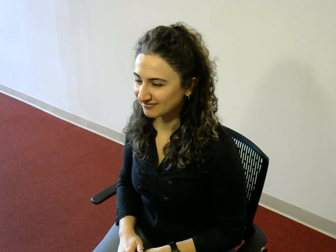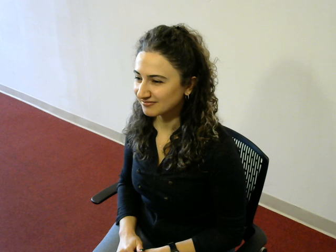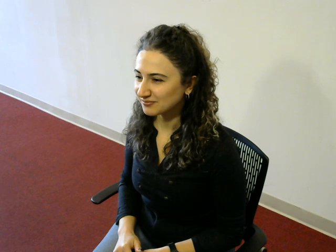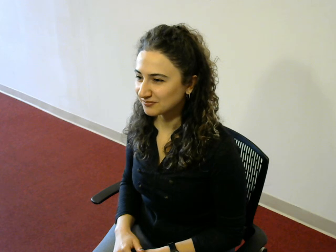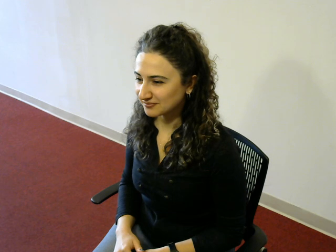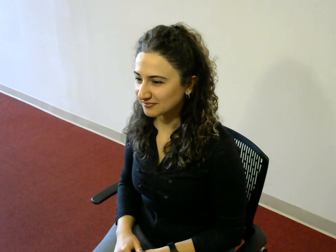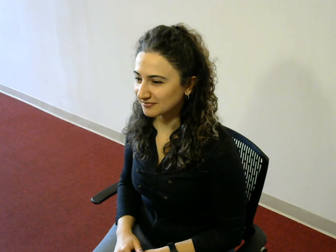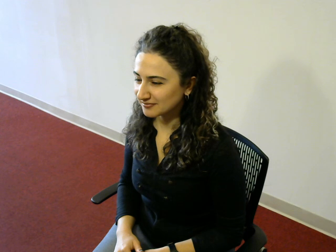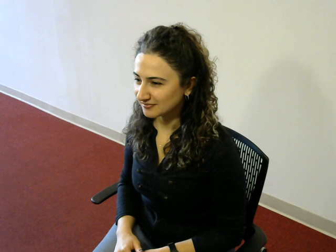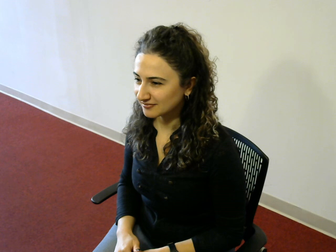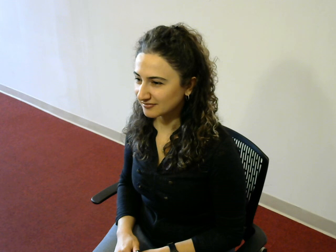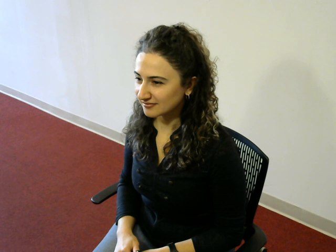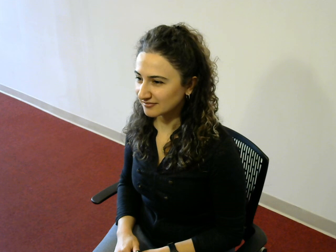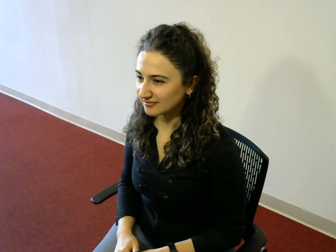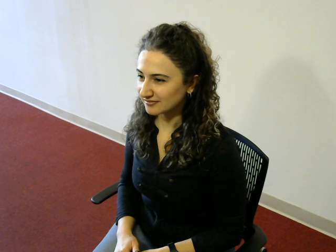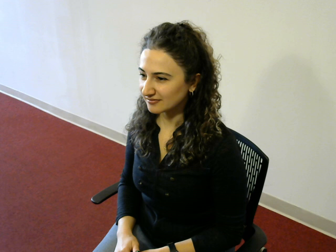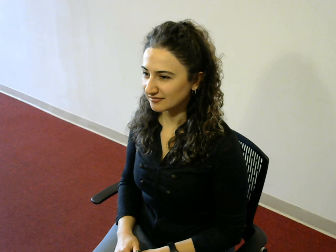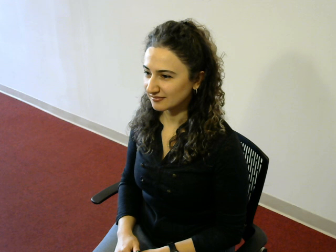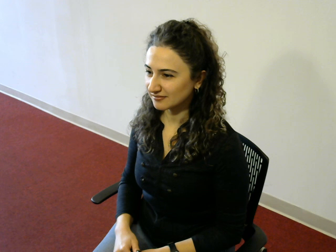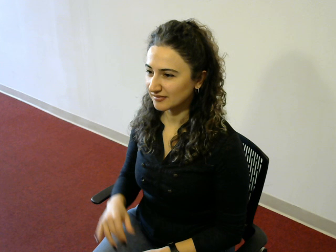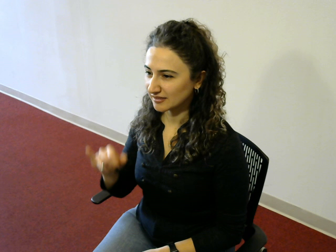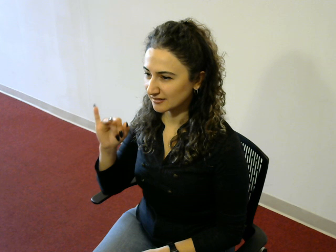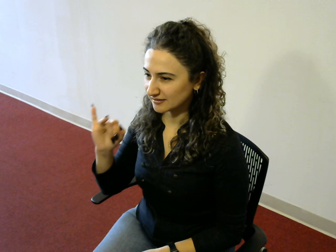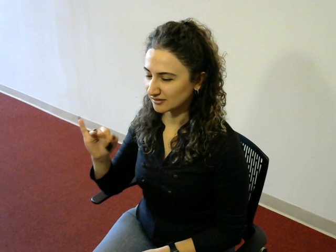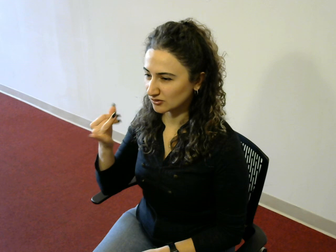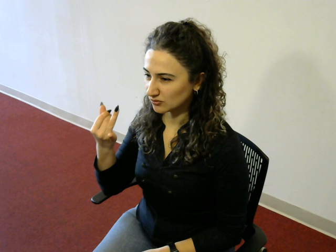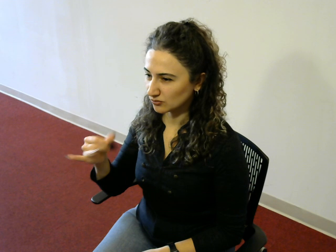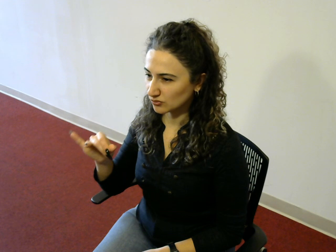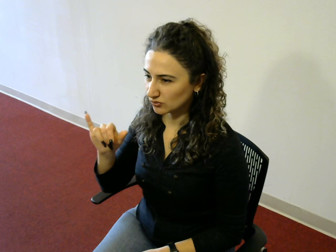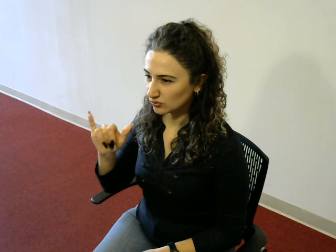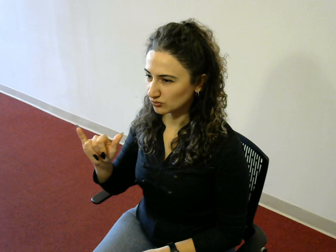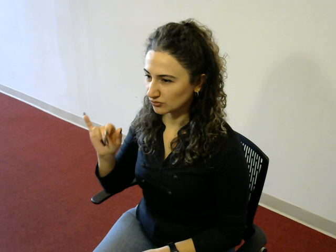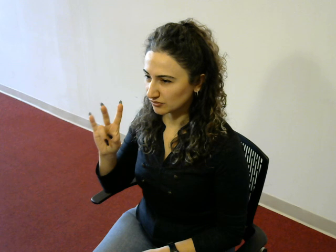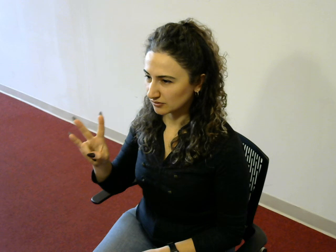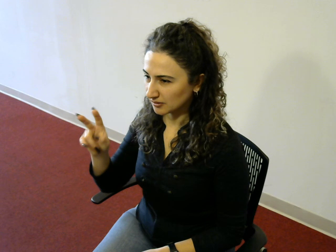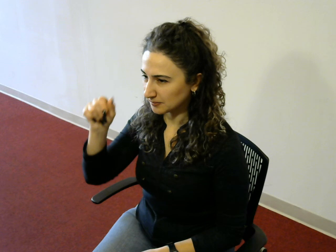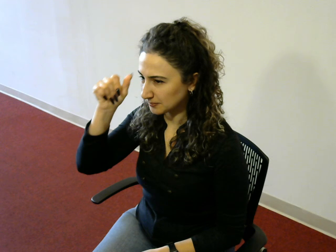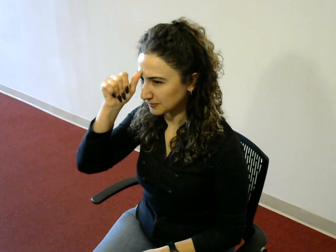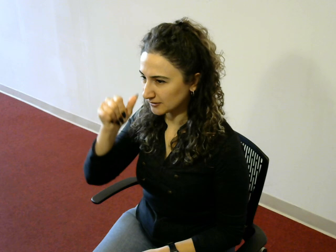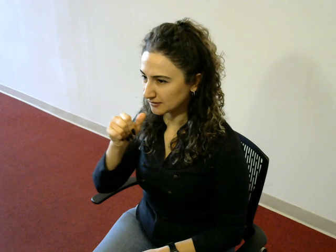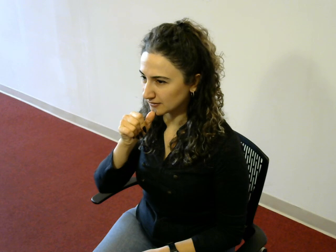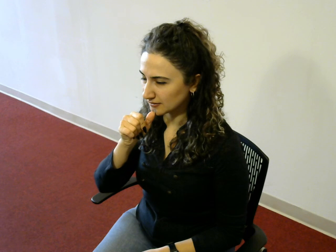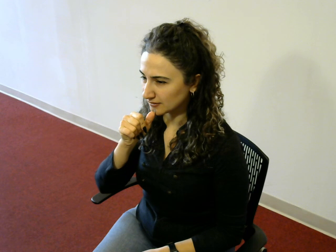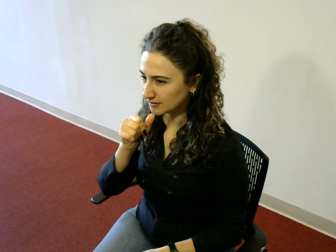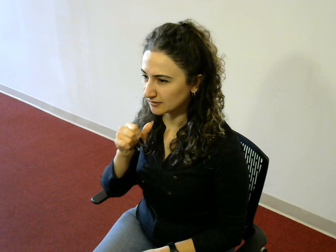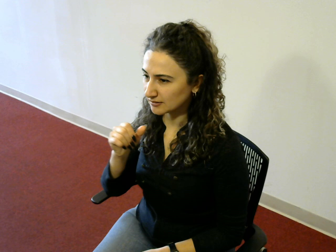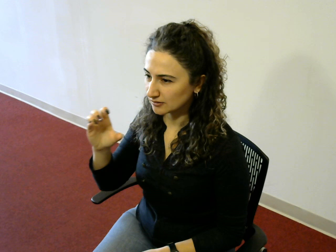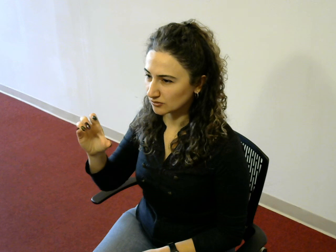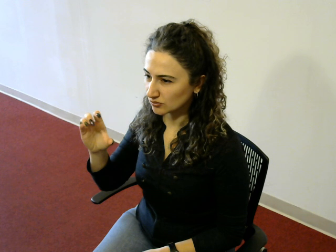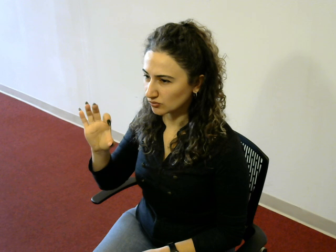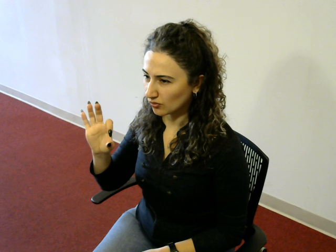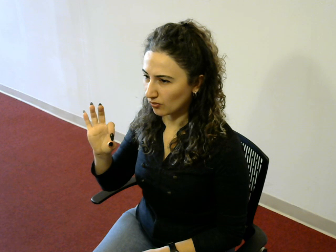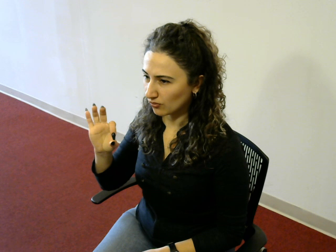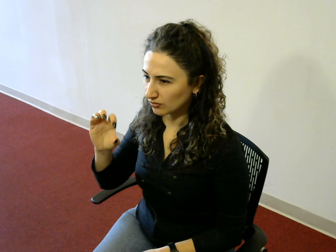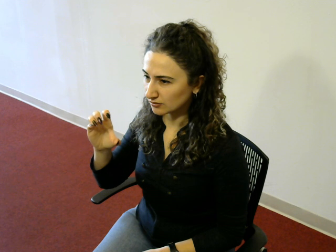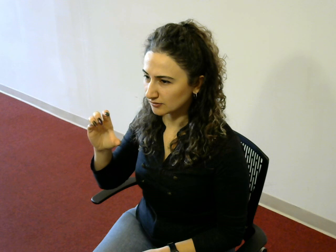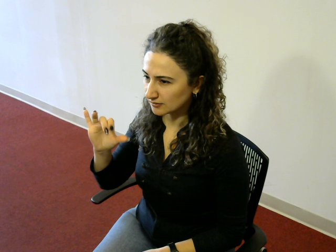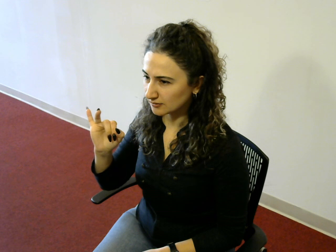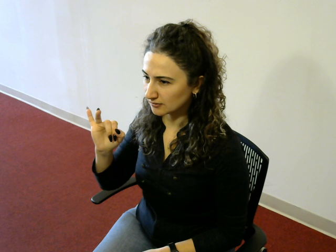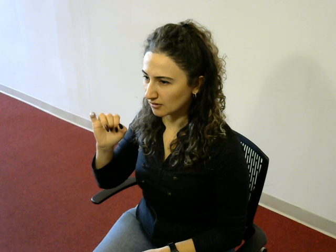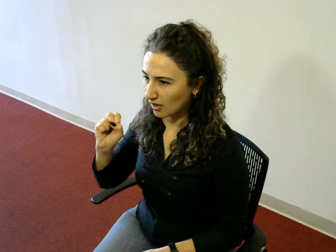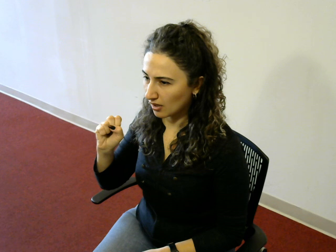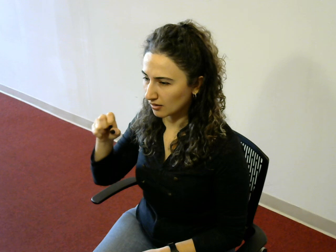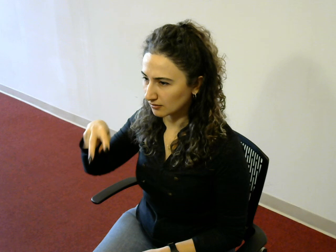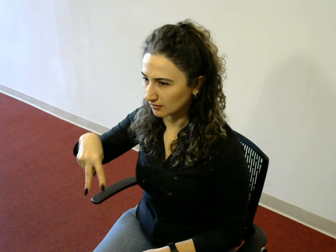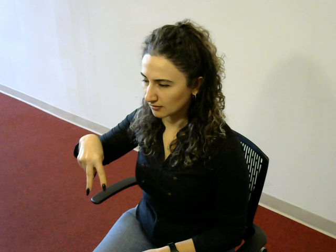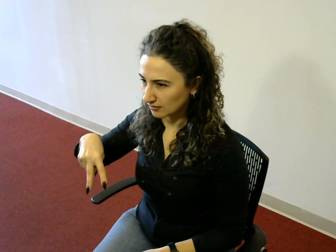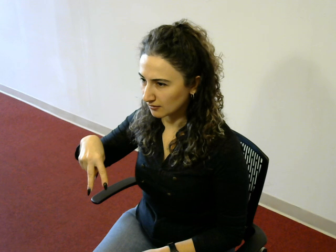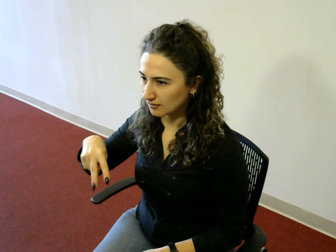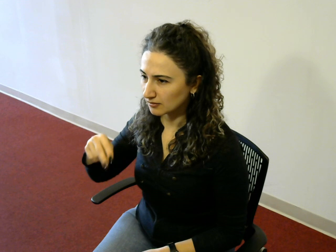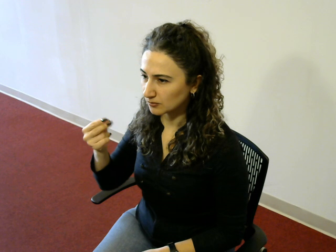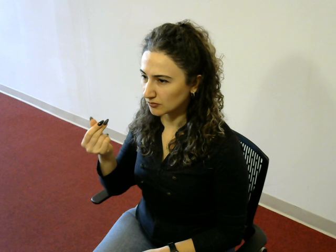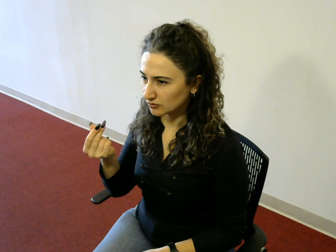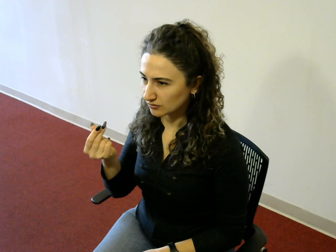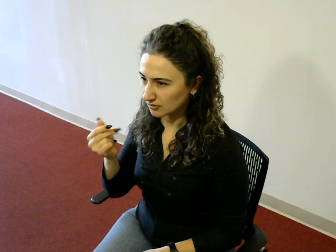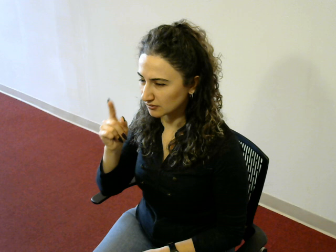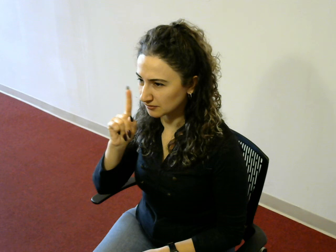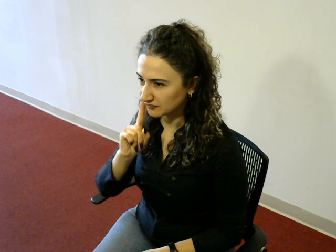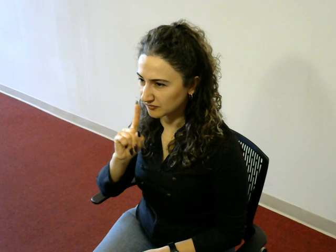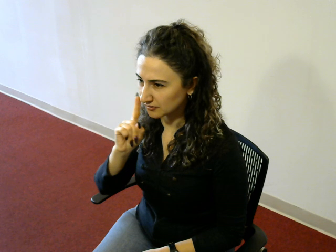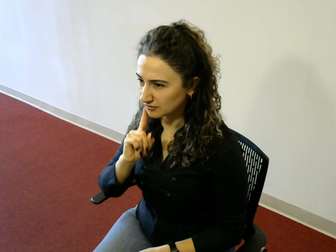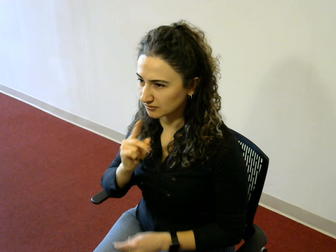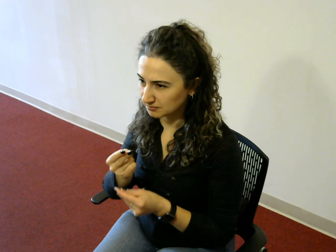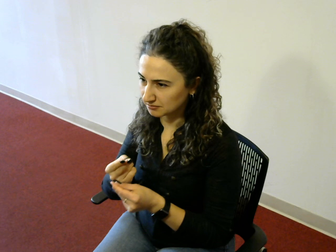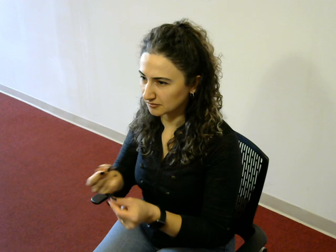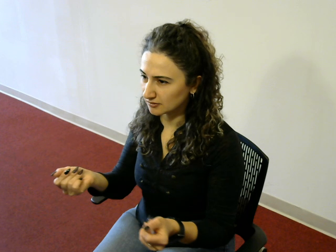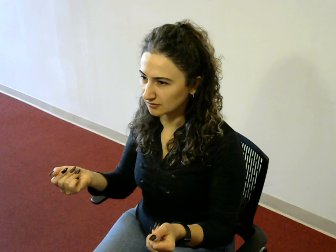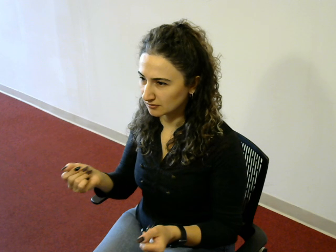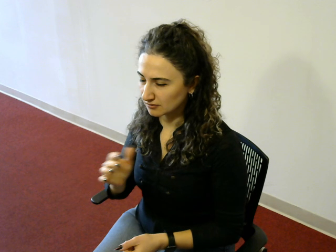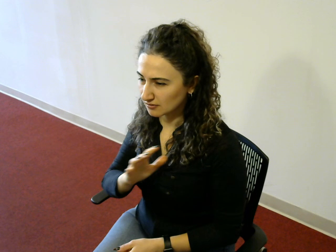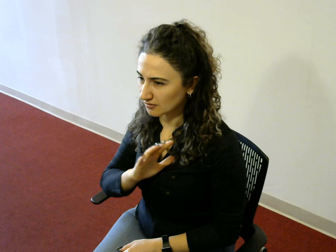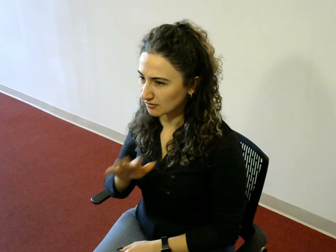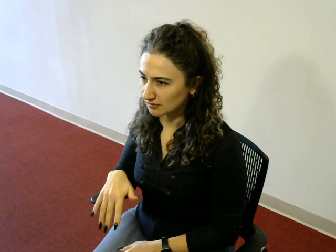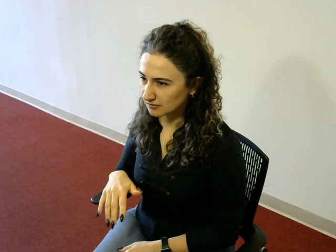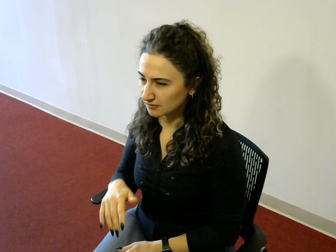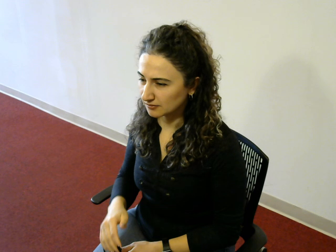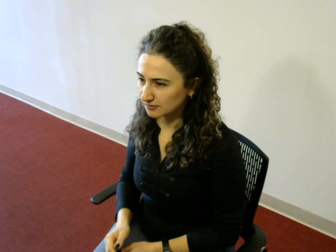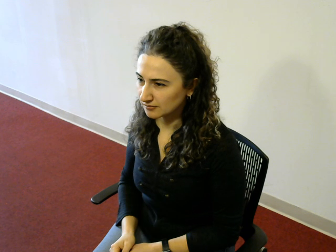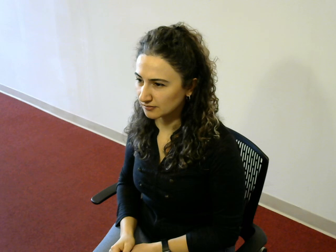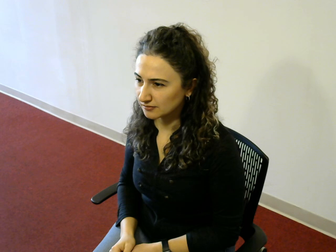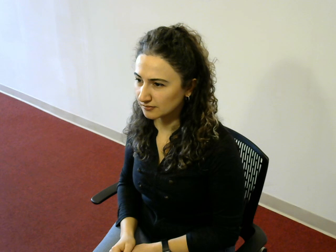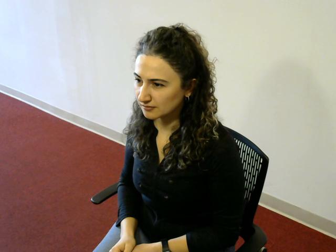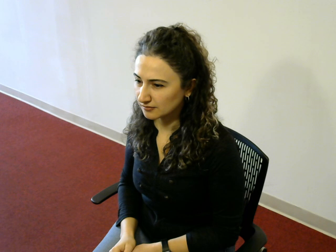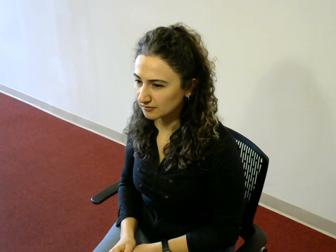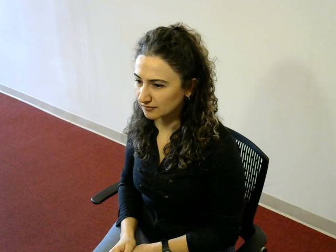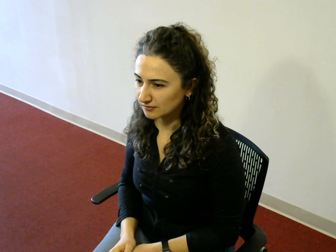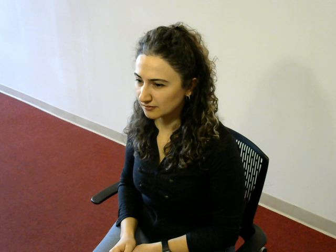İyun ayının sosial müavinətləri hələ ki, ödənilməyib